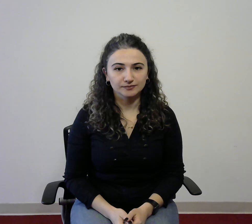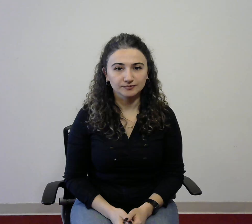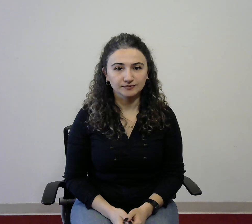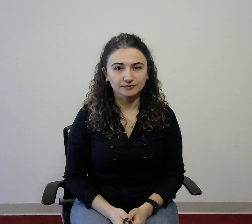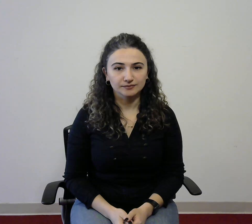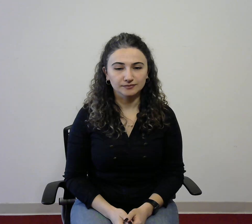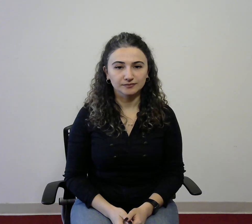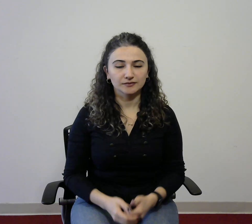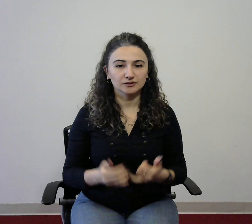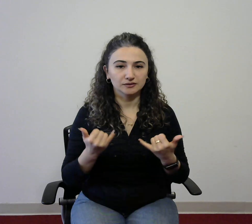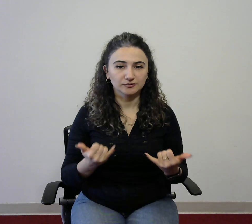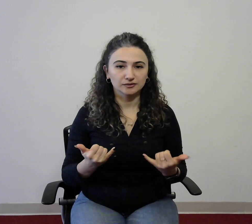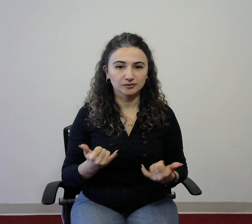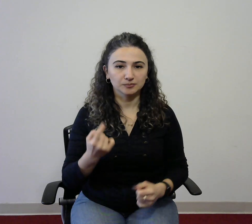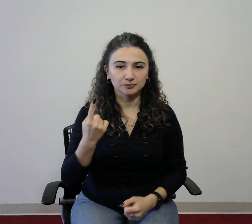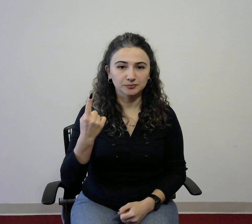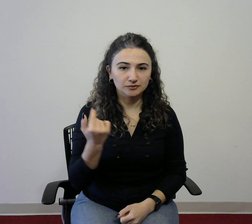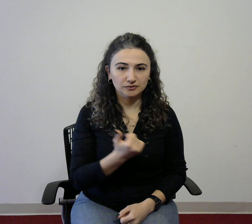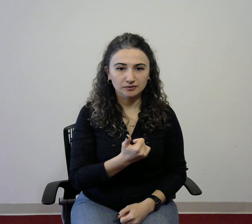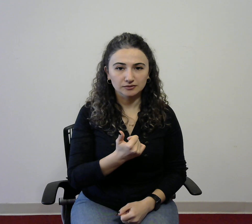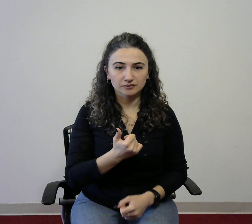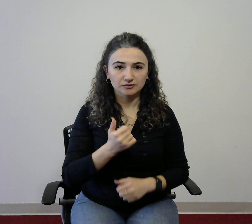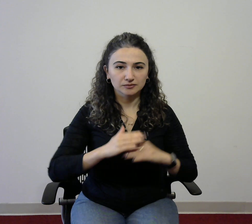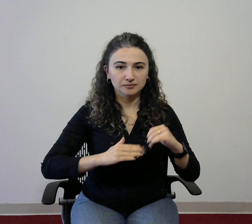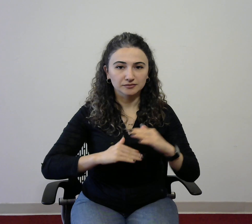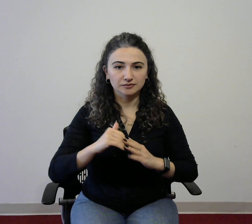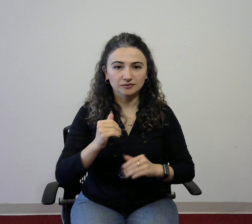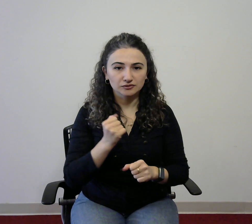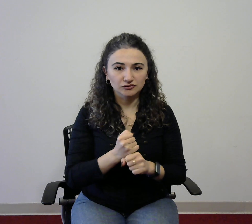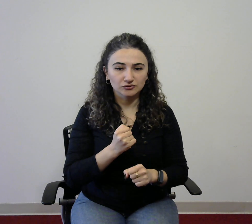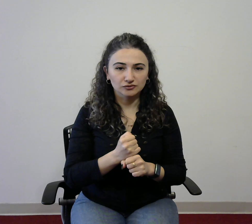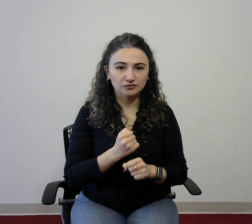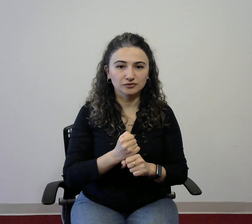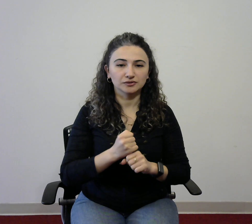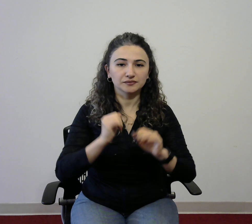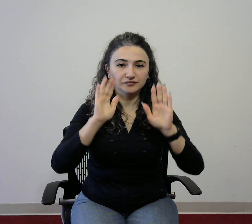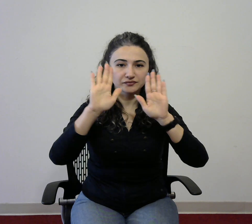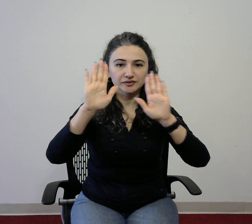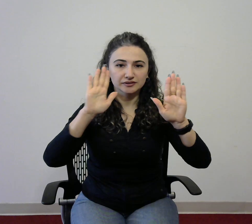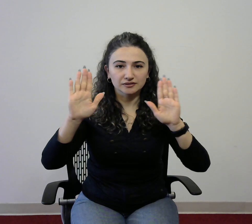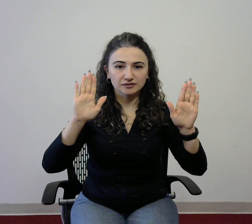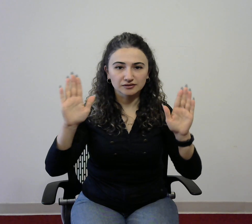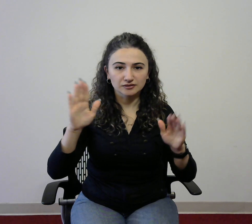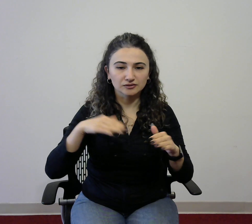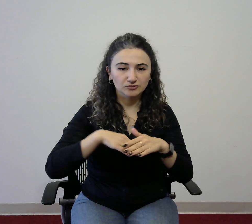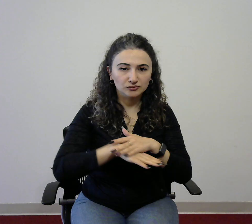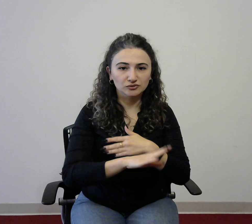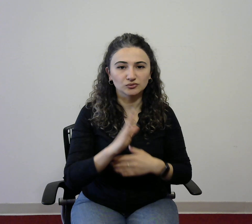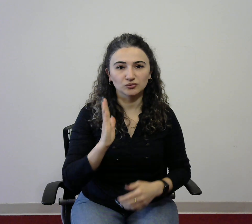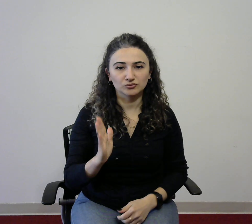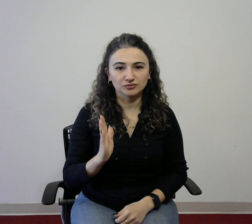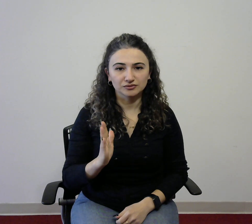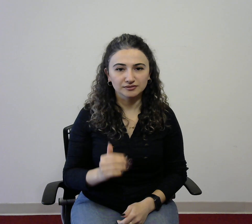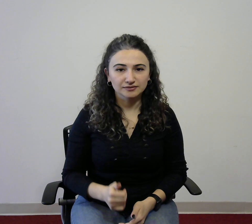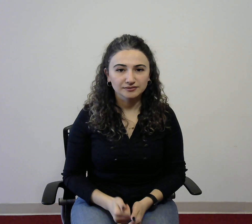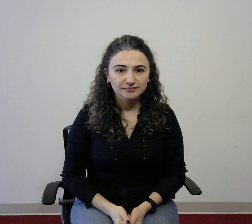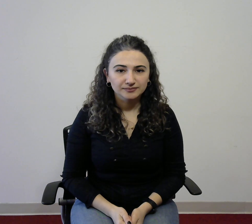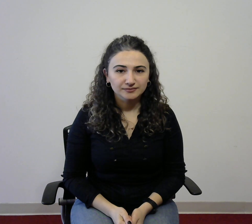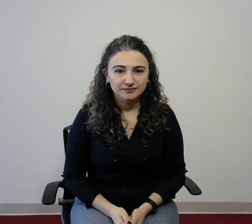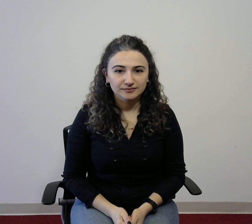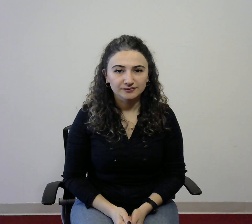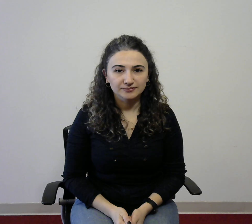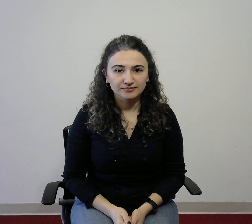Bu həftə əl işləri sərgisinə gedəcəm